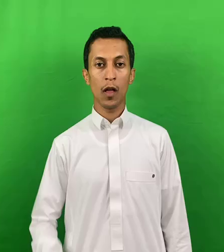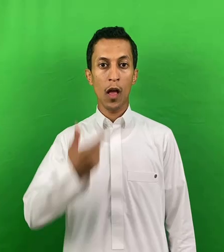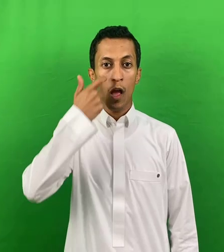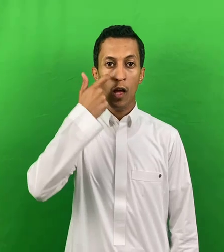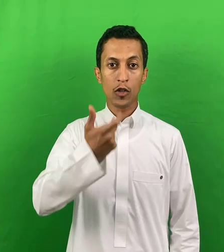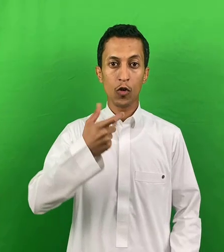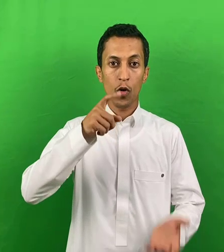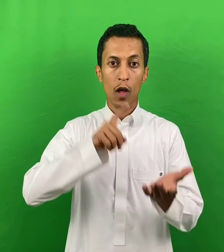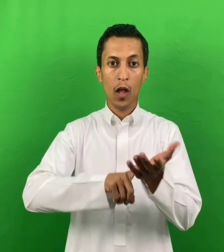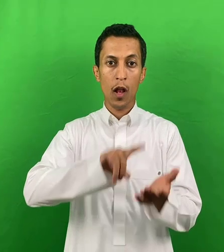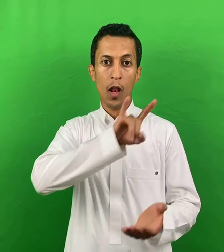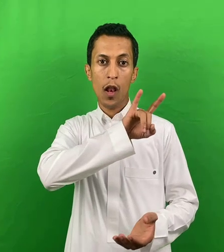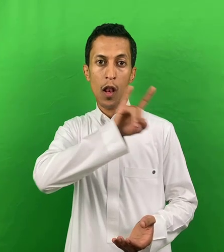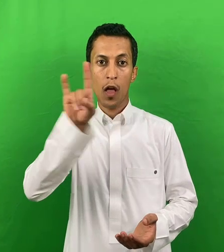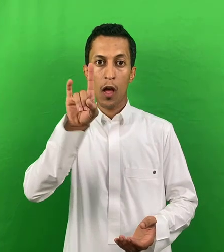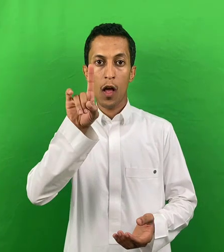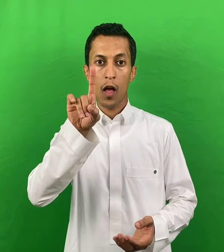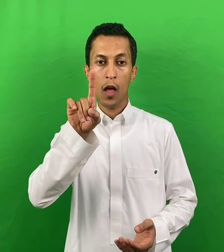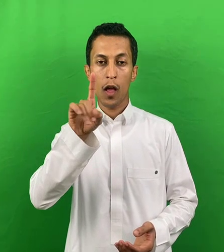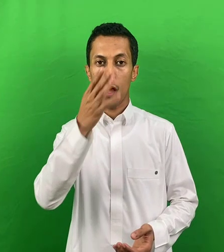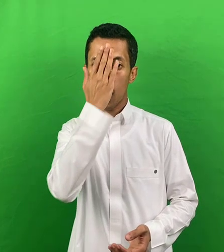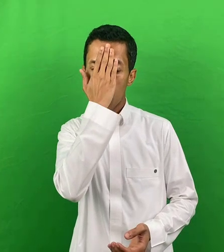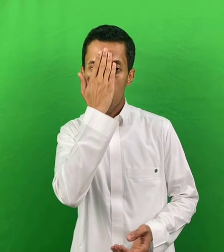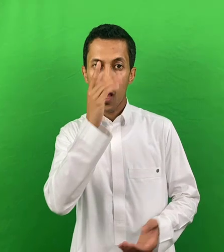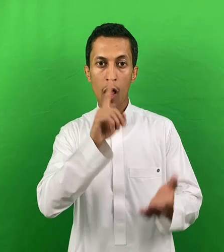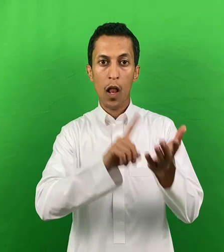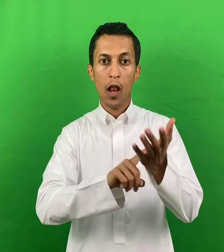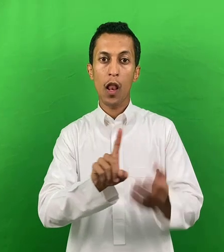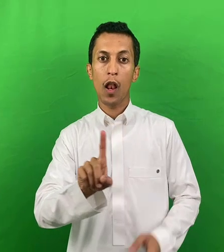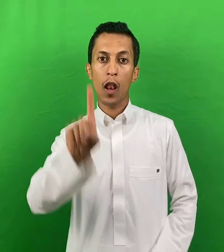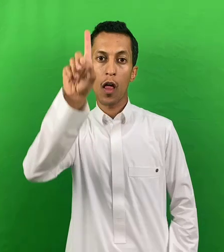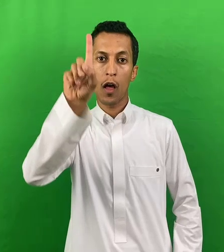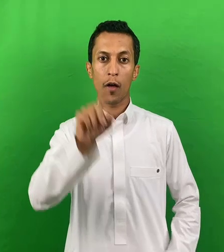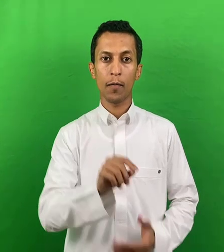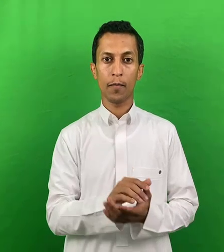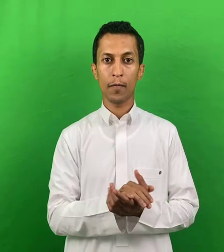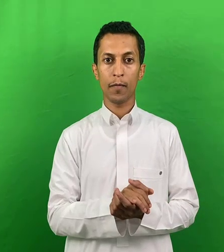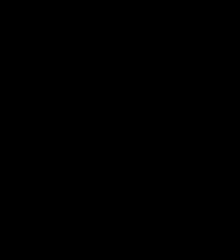أشهد ألا إله إلا الله